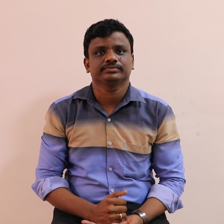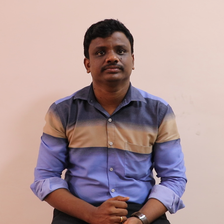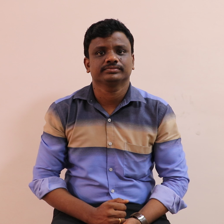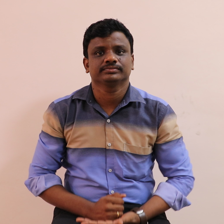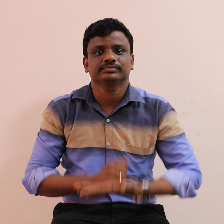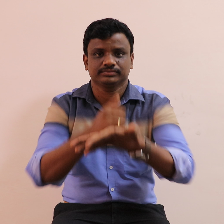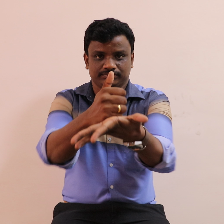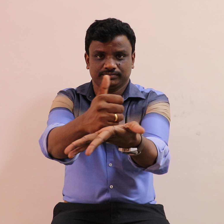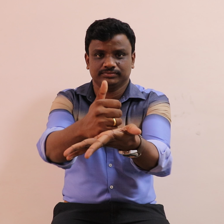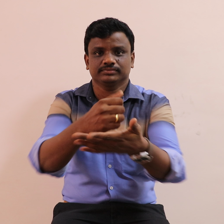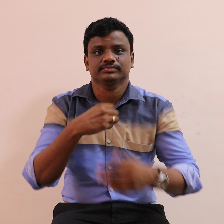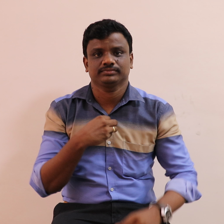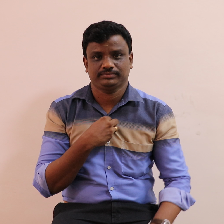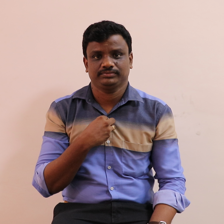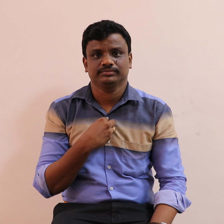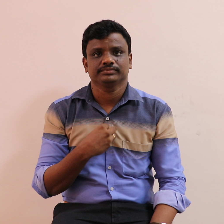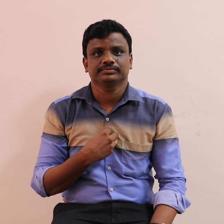help me